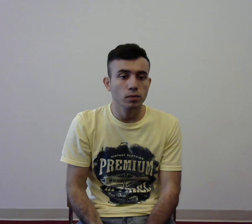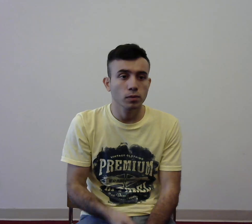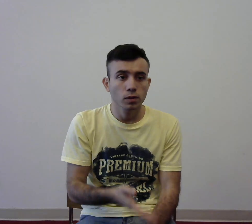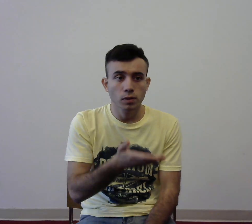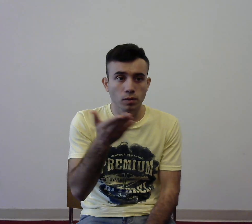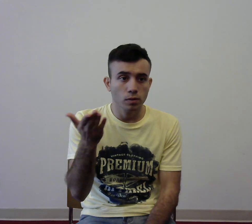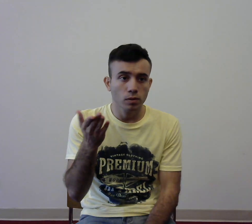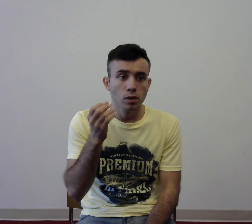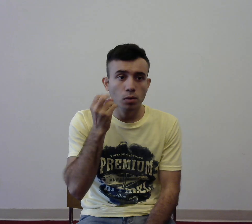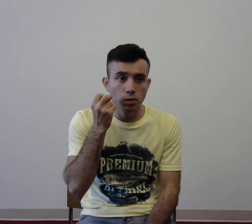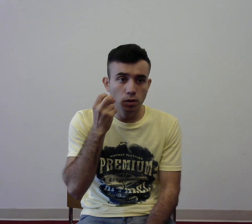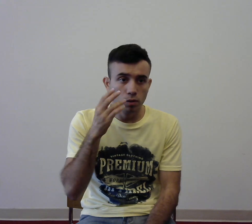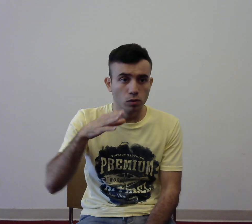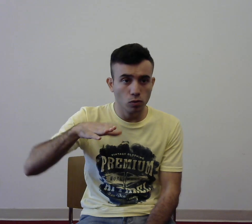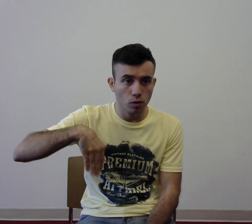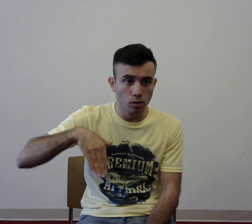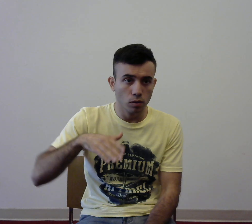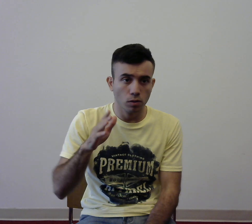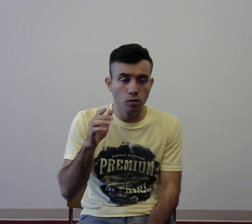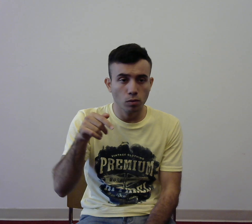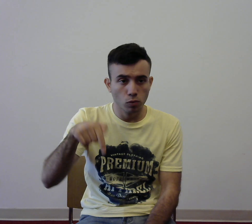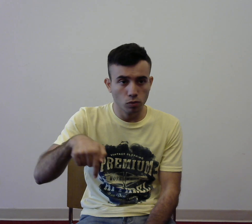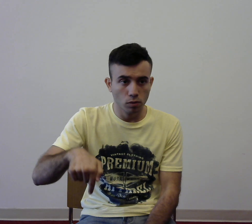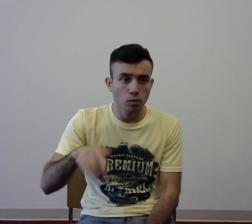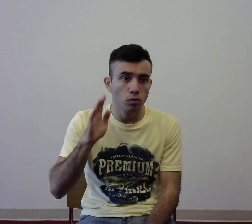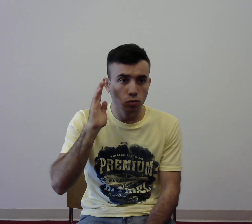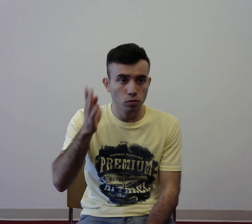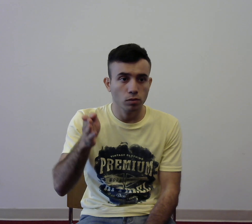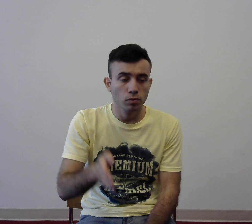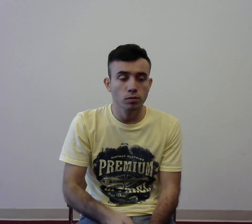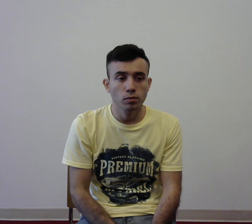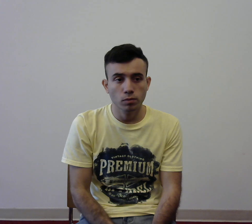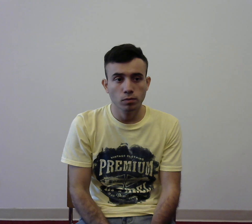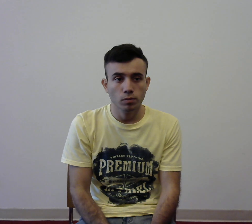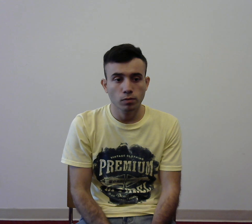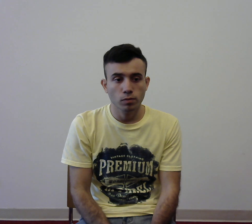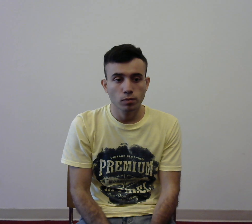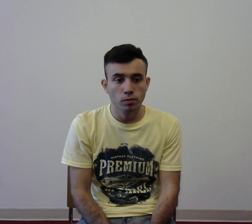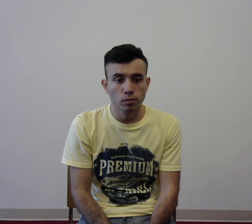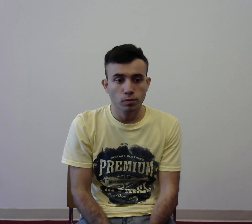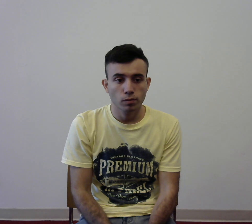Siz günortadan sonra burda olacaqsınızmı?